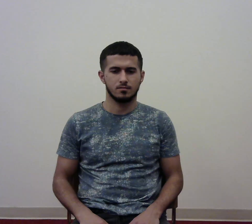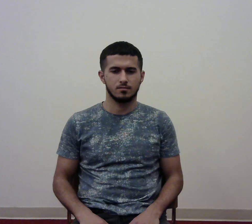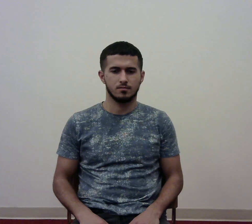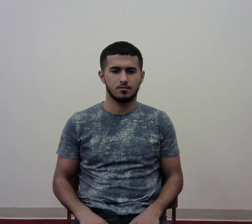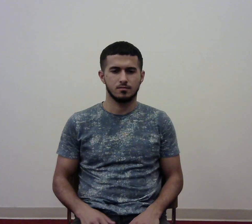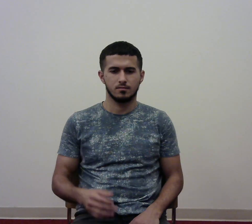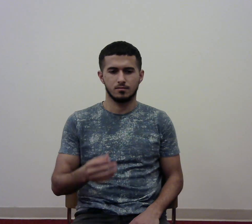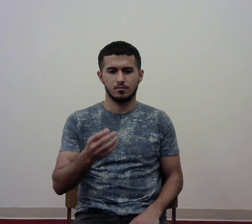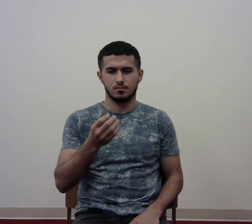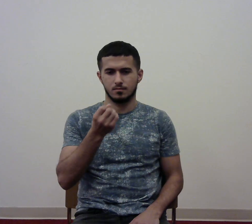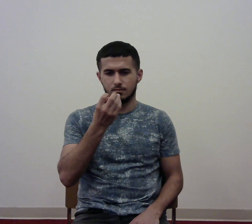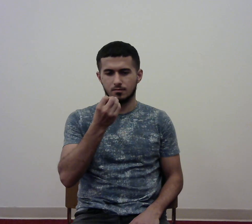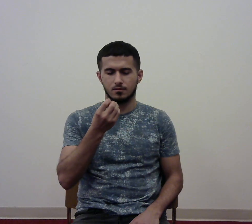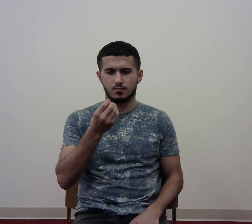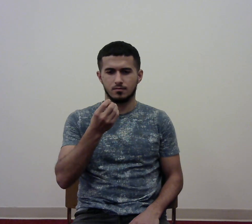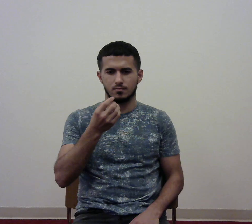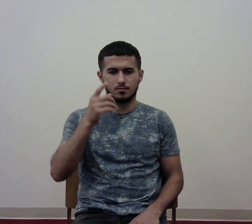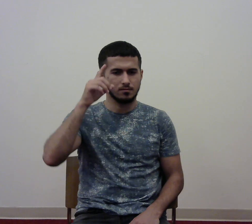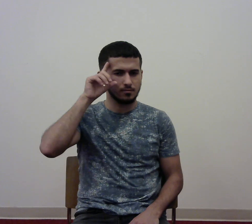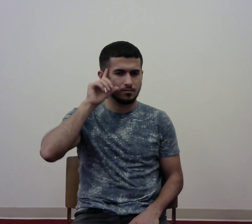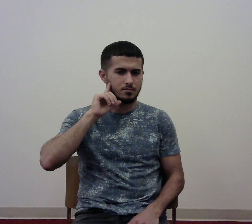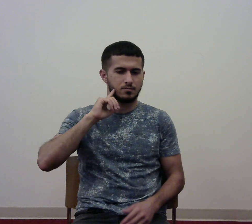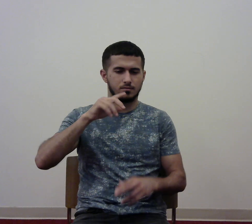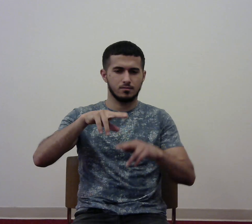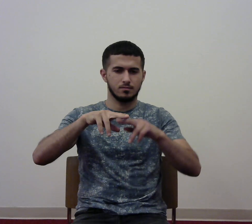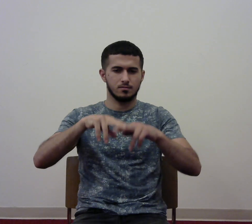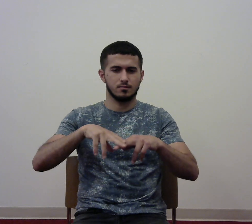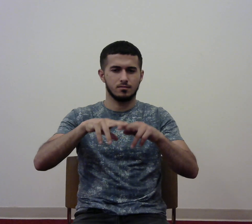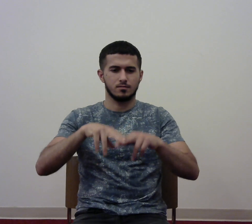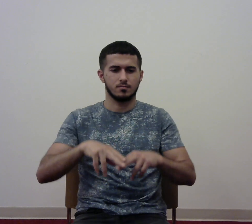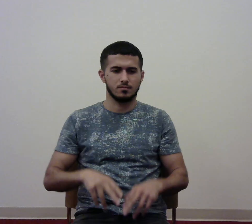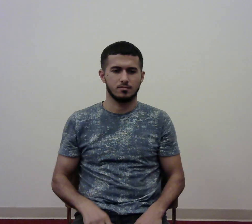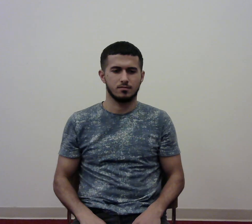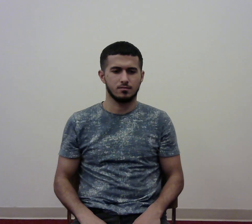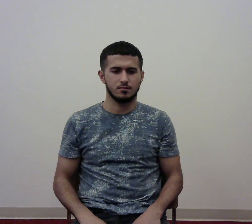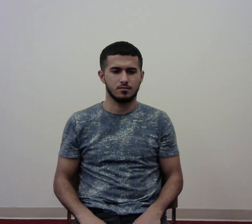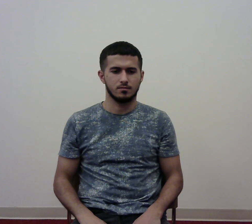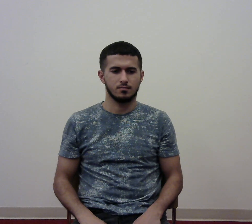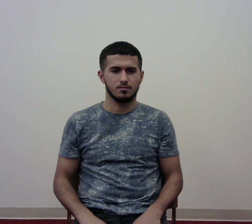Bakı Azərbaycanın paytaxtıdır